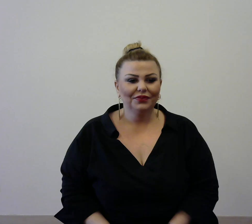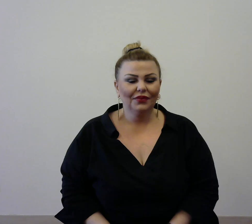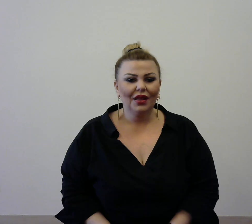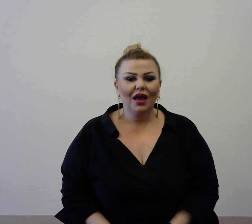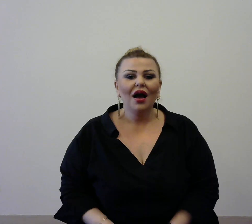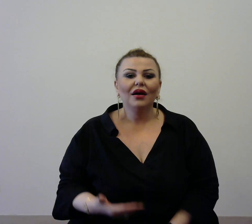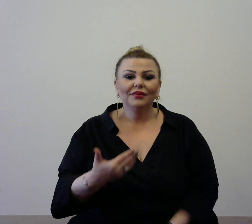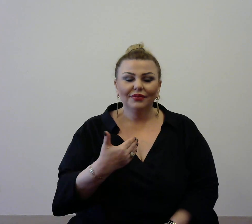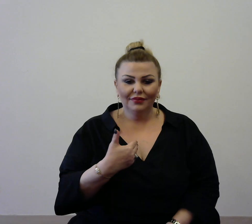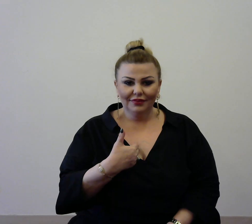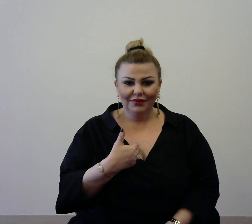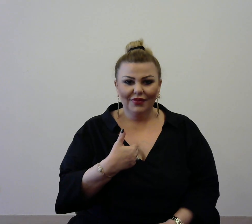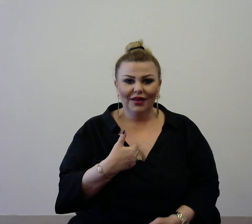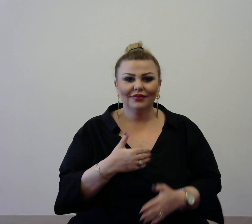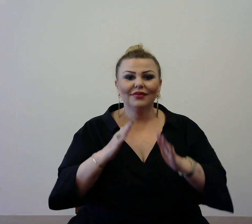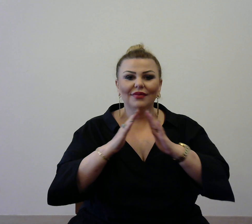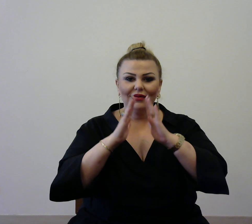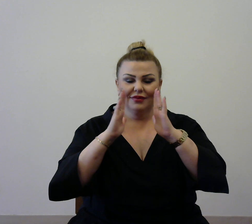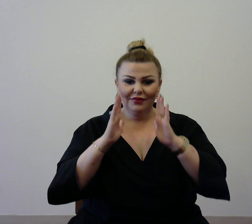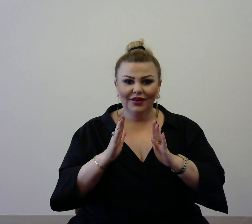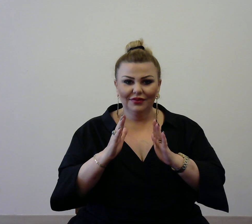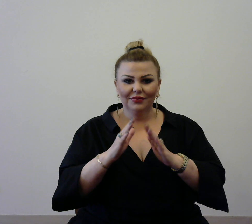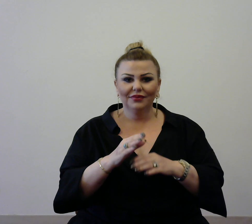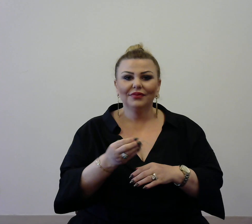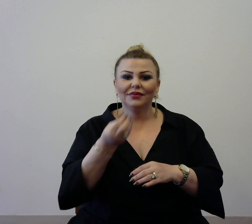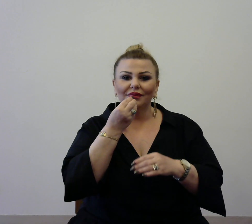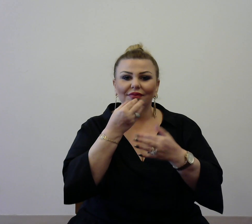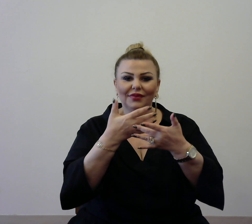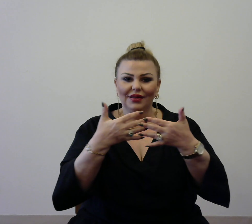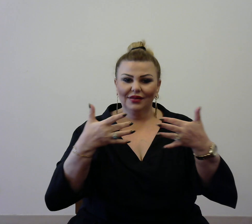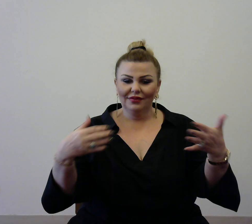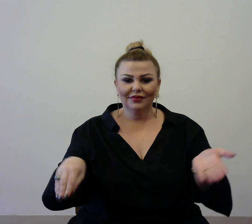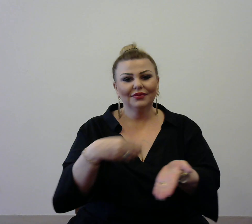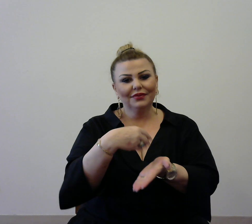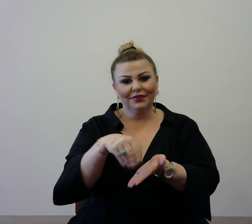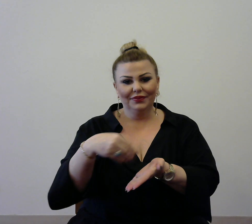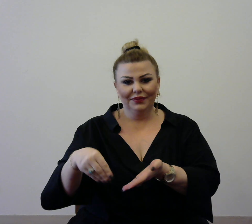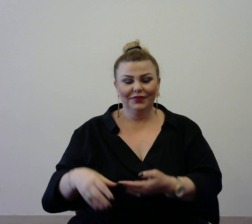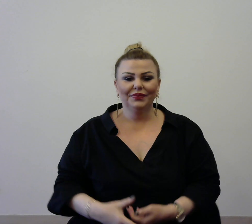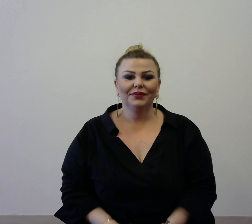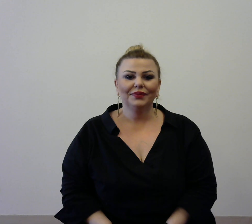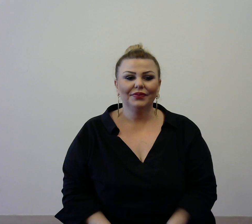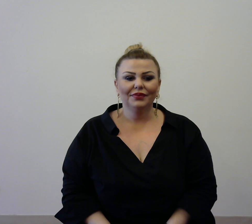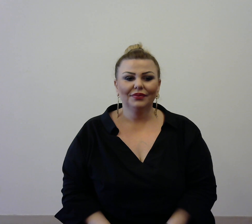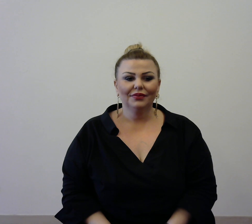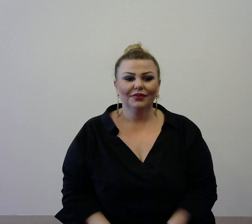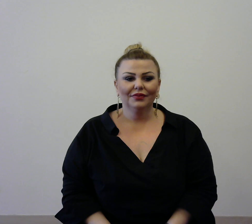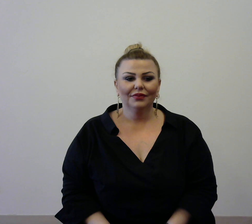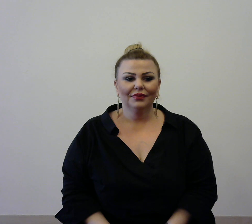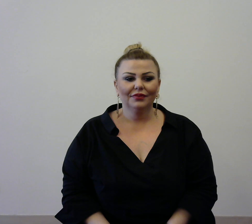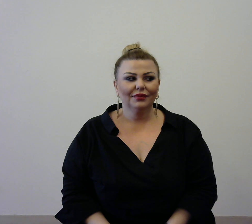Mən evə ərzaq almalıyam